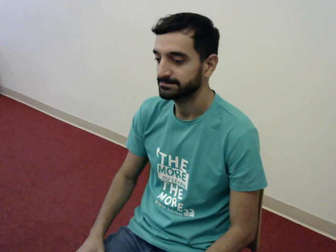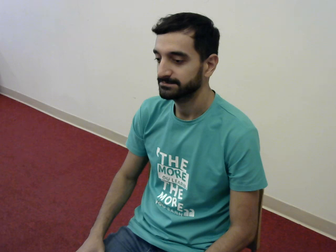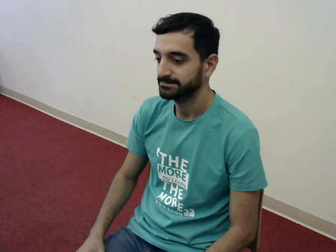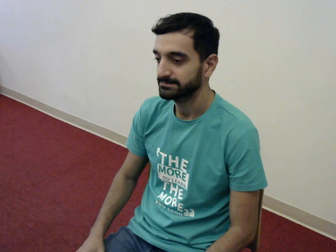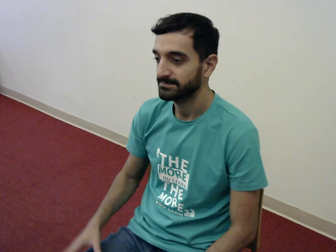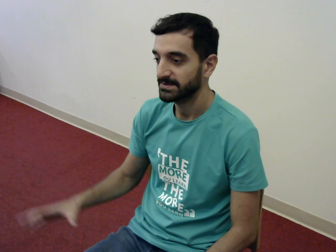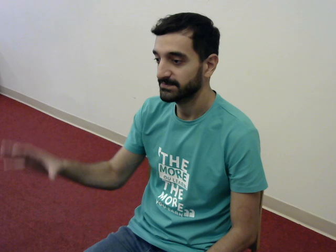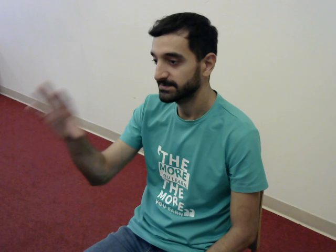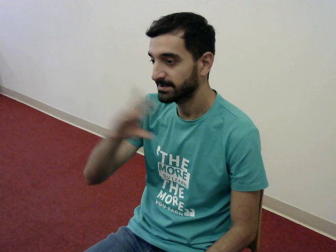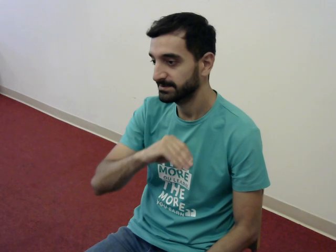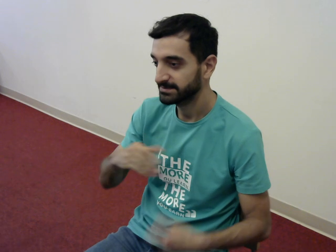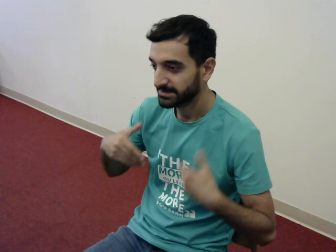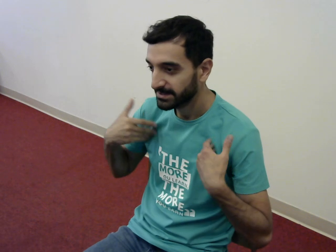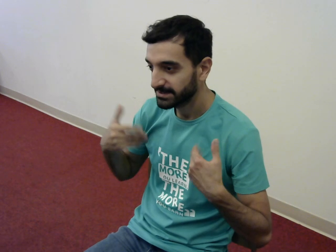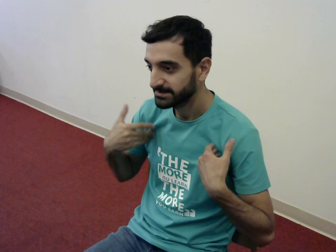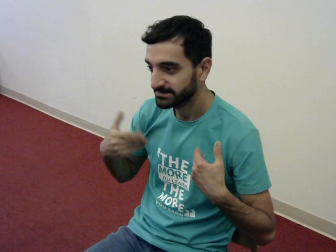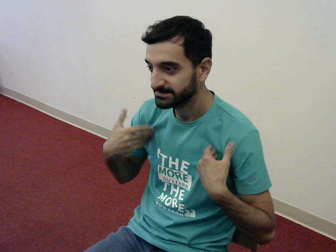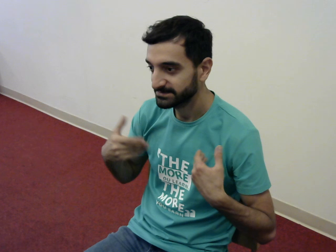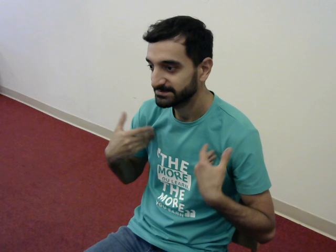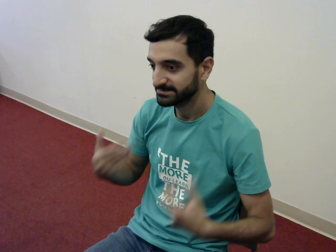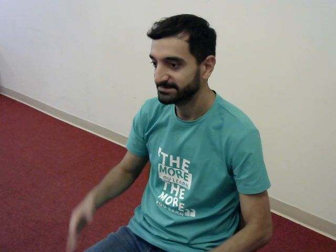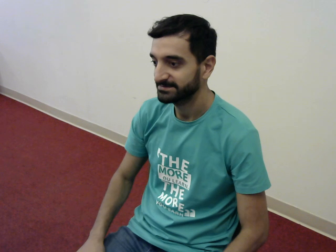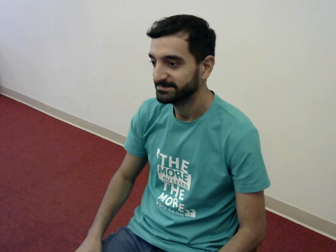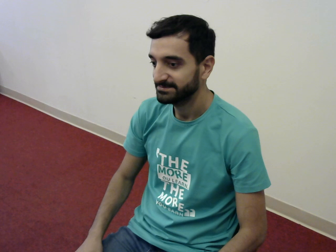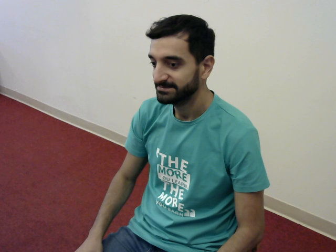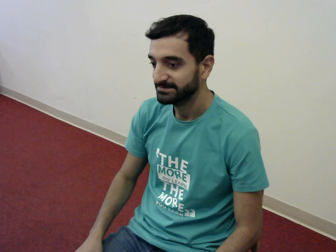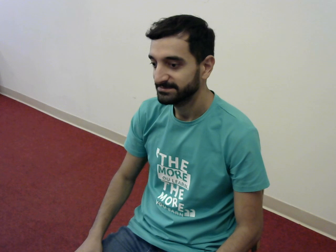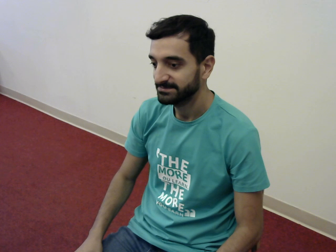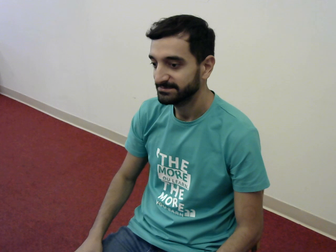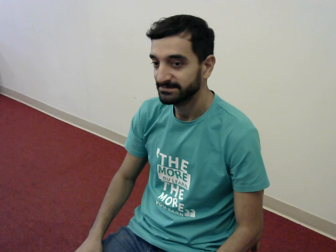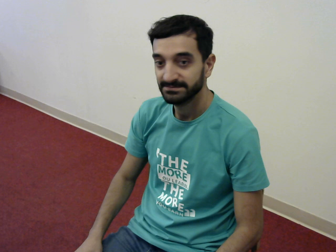Hamınızı salamlayıram